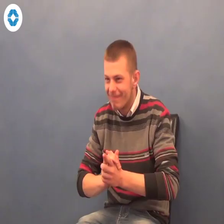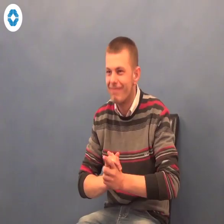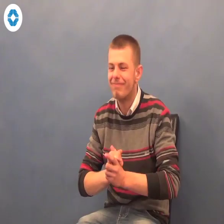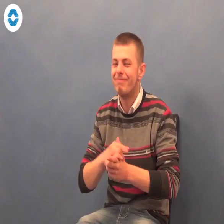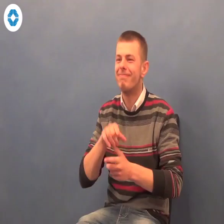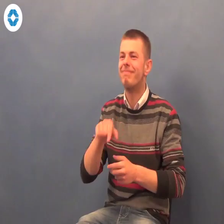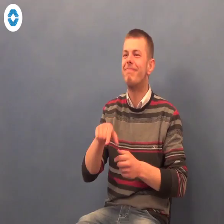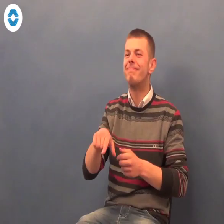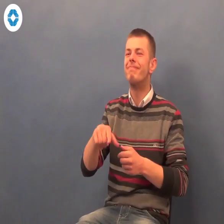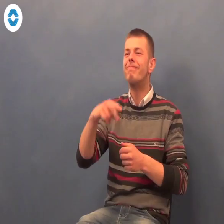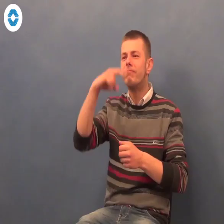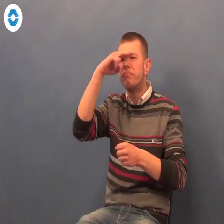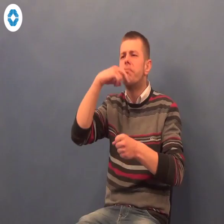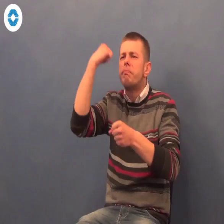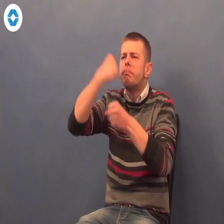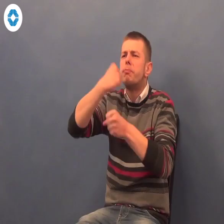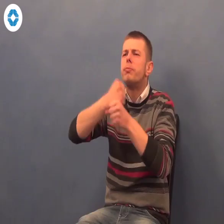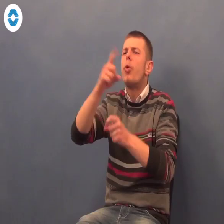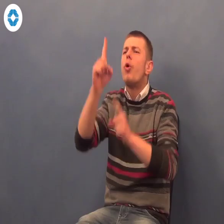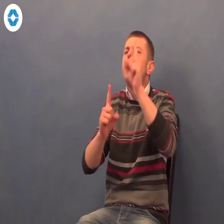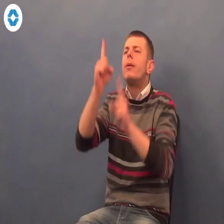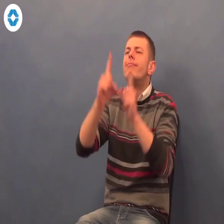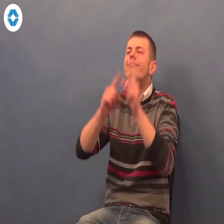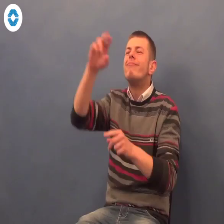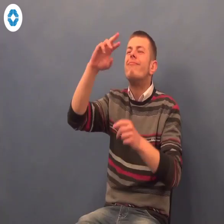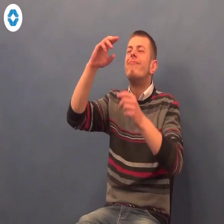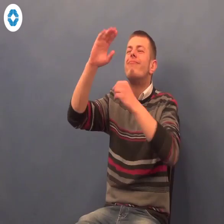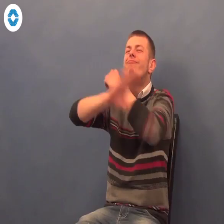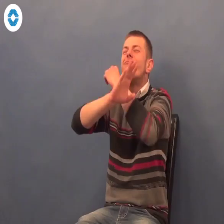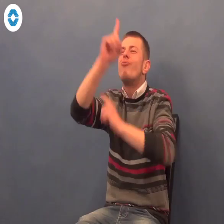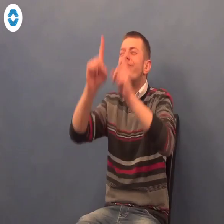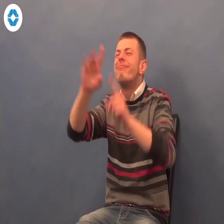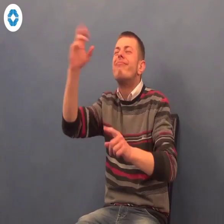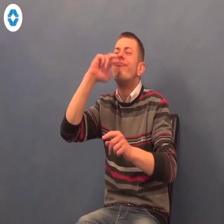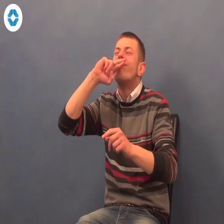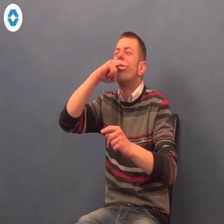Tam jest ojciec, który pracuje w ogrodzie, gdzie są drzewa z gruszkami do zbierania.